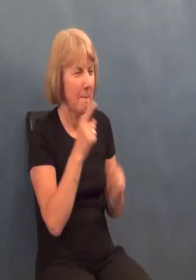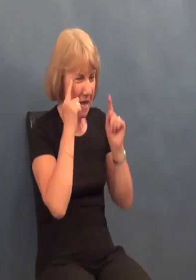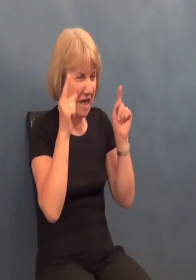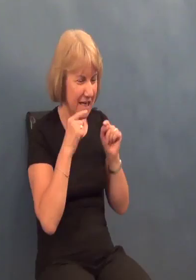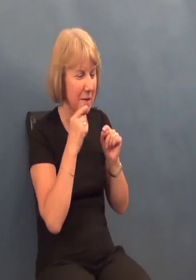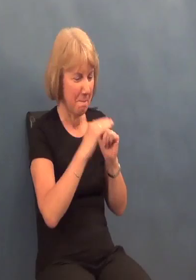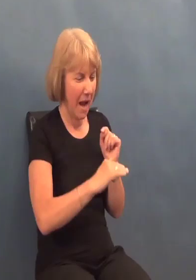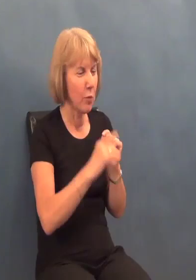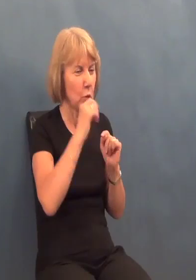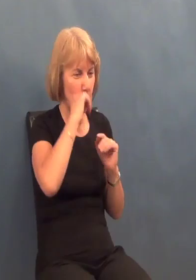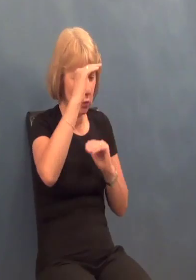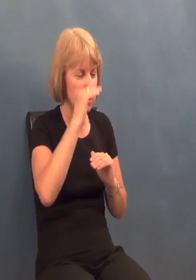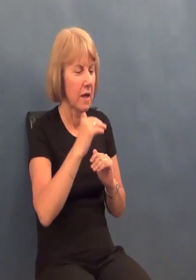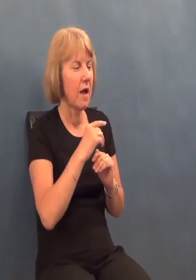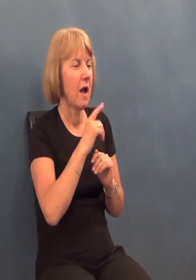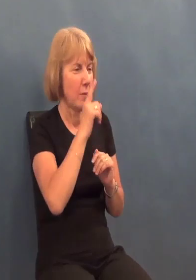Jest mała i duża Myszka Miki.